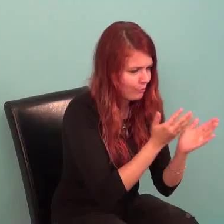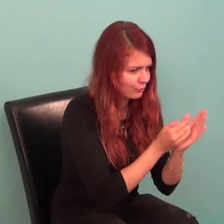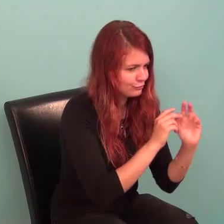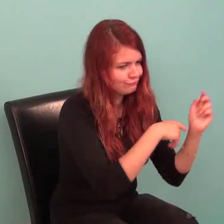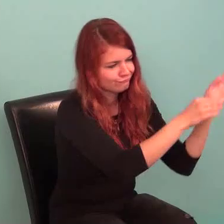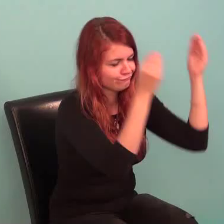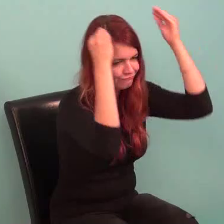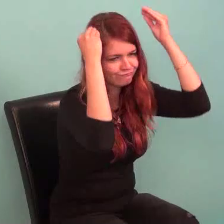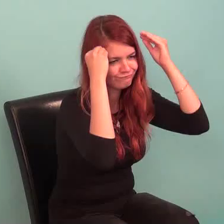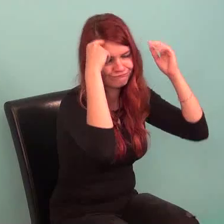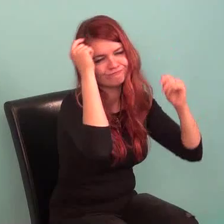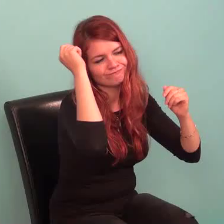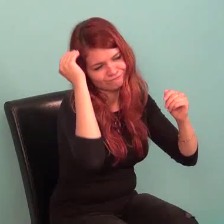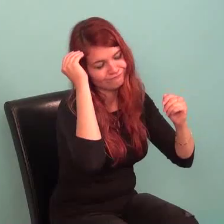Zakłada kapelusz na głowę.